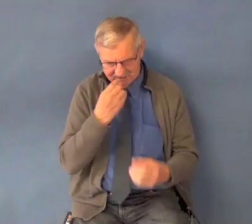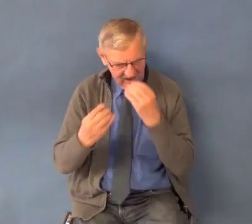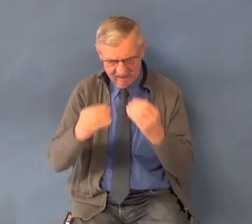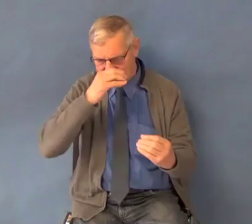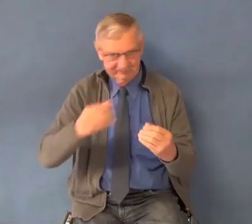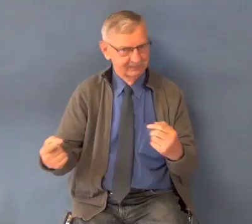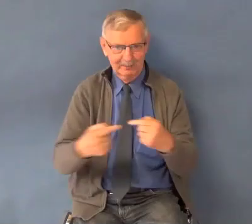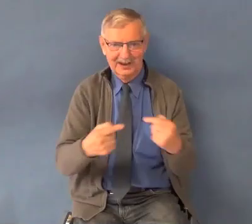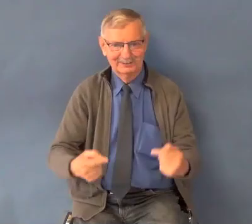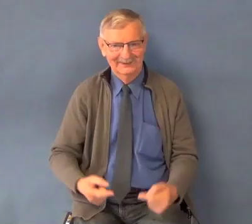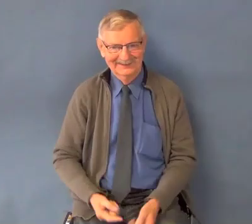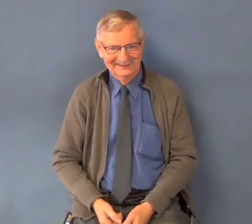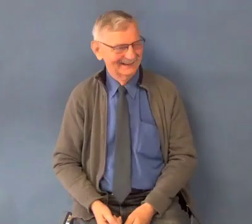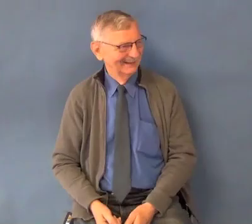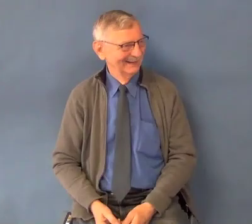Jedzenie i picie, to nie pasuje.